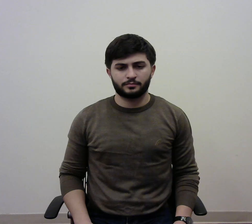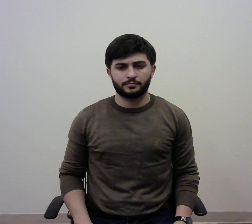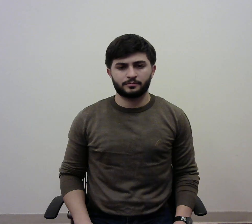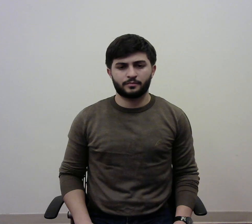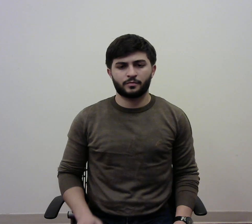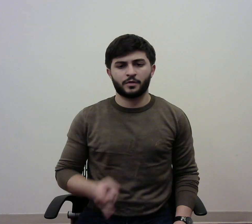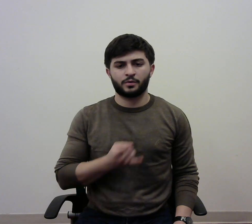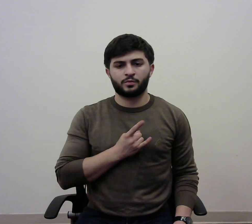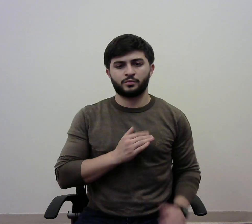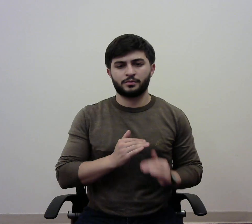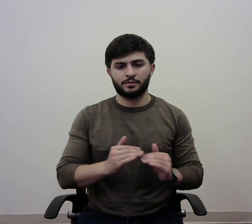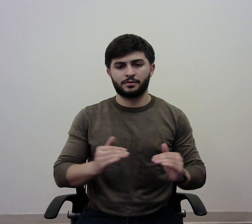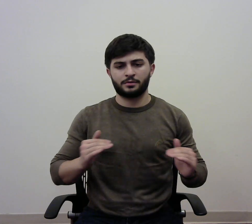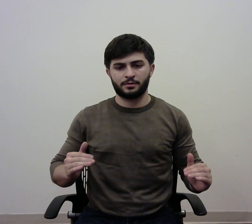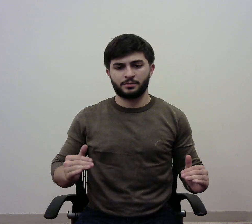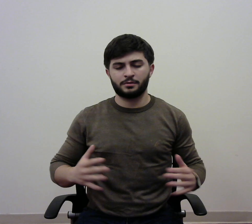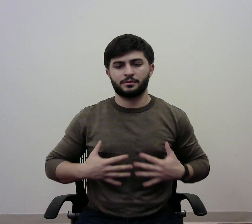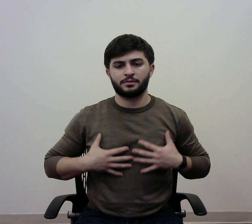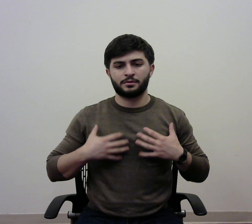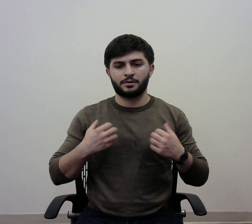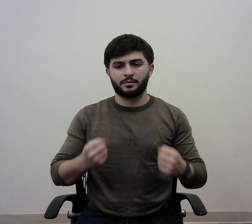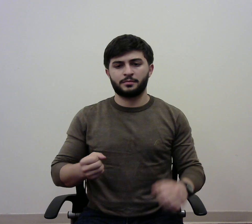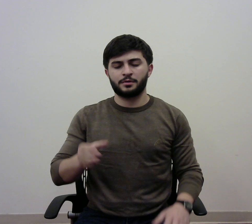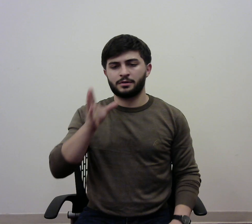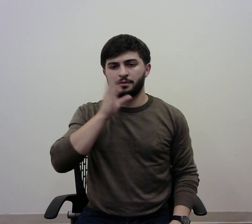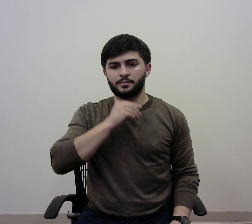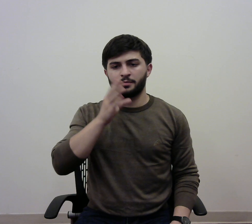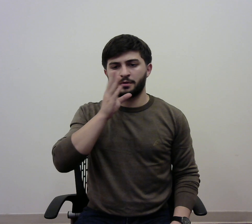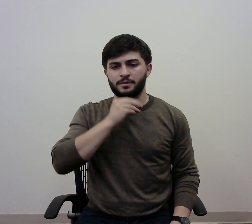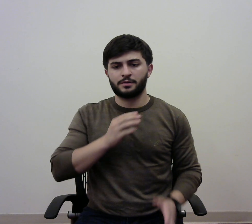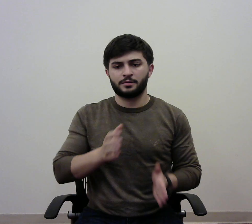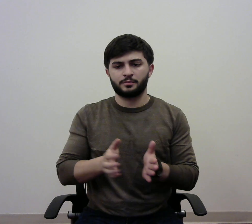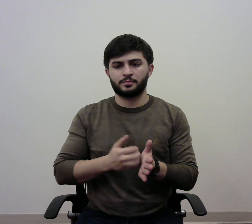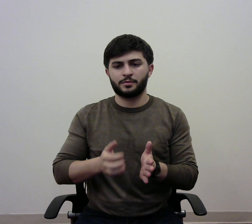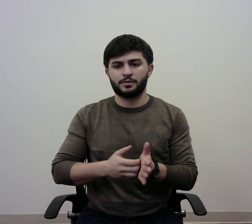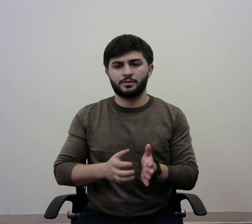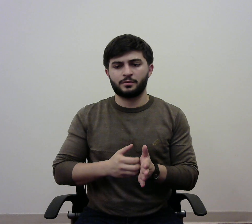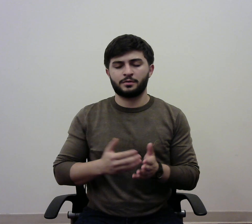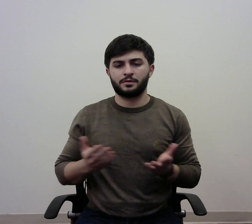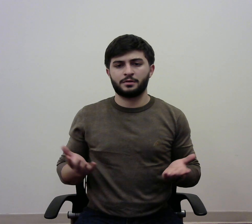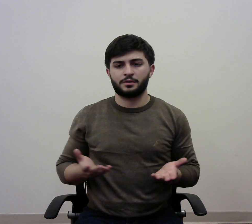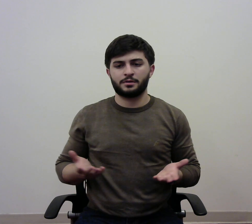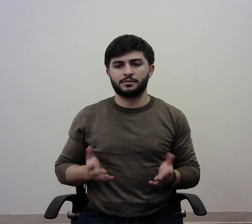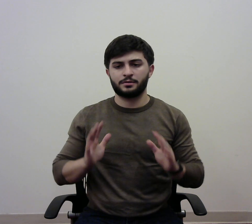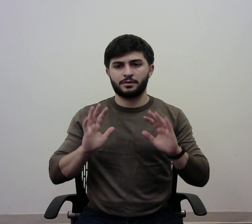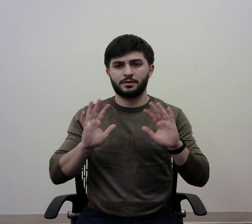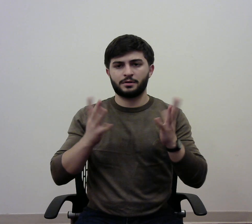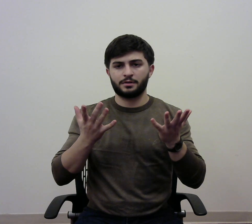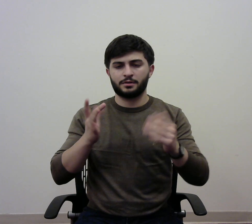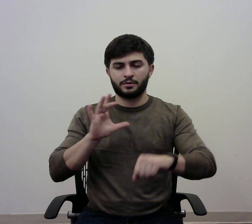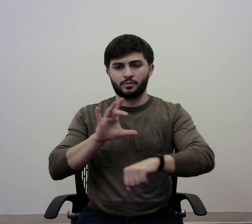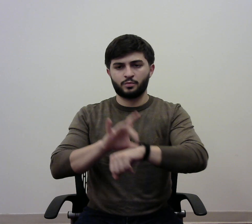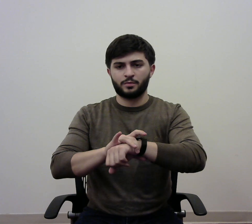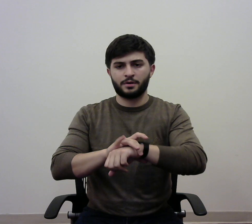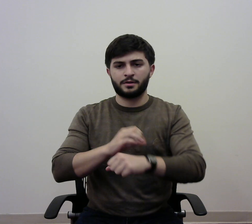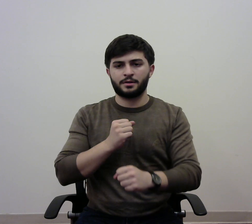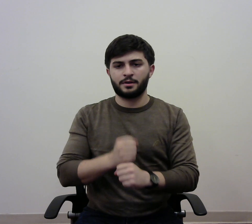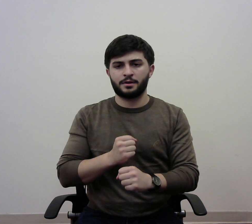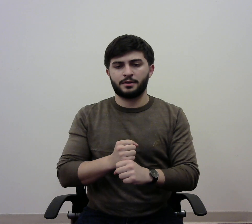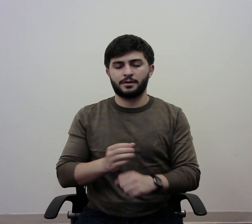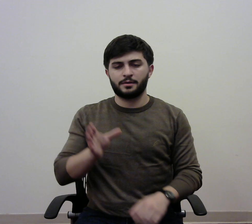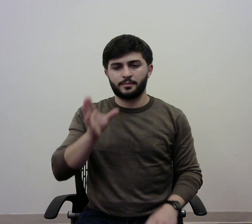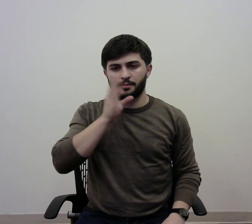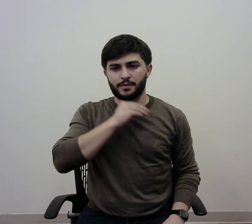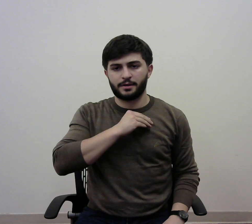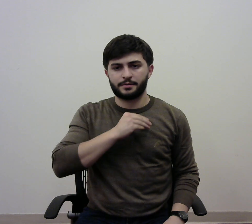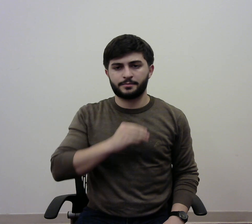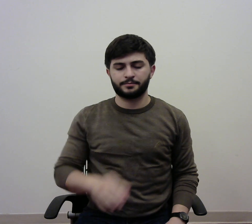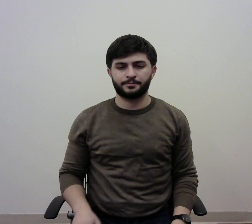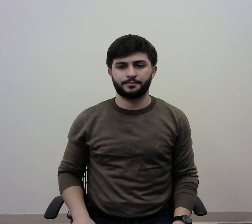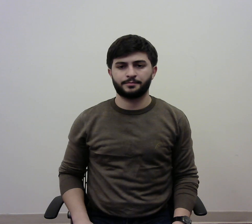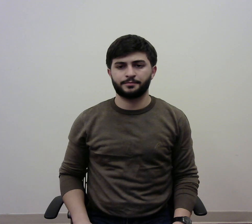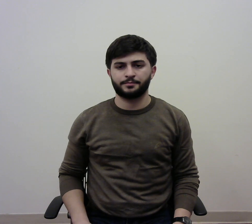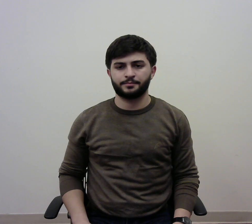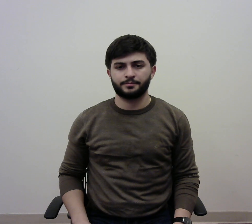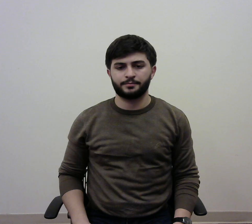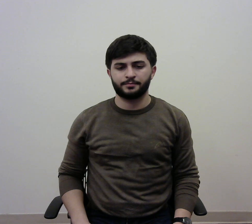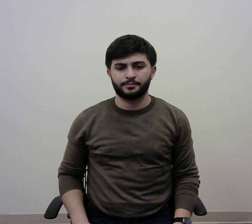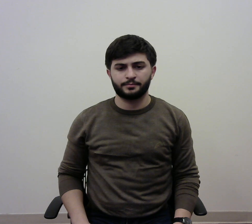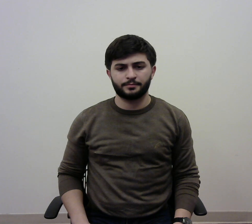Uşaqların sağlamlıq imkanlarının məhdudluğu hansı hallarda müəyyən edilir?